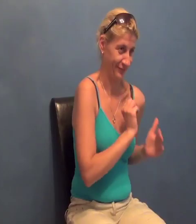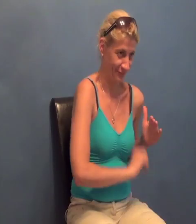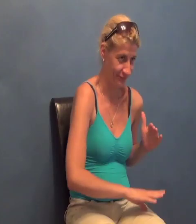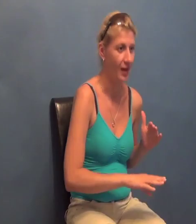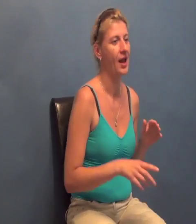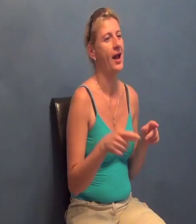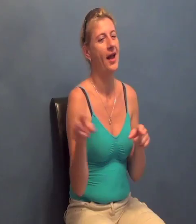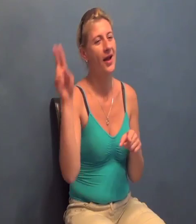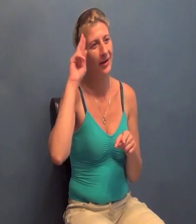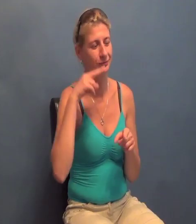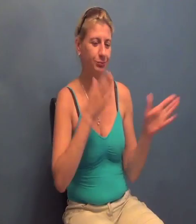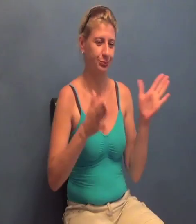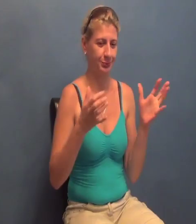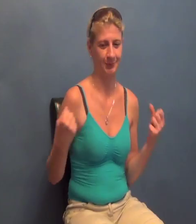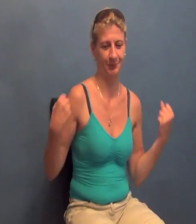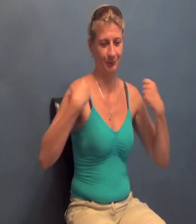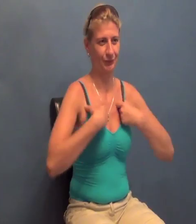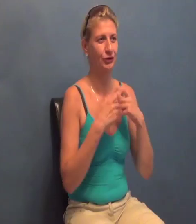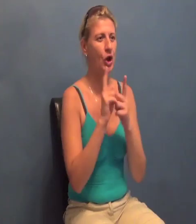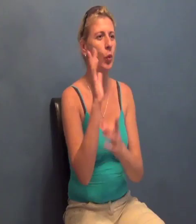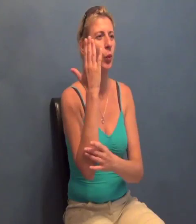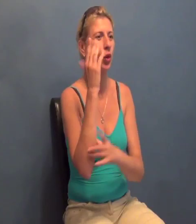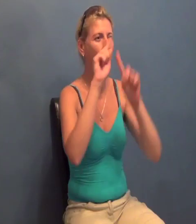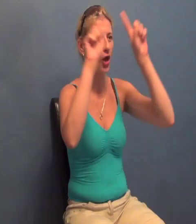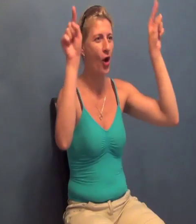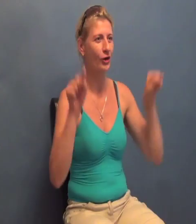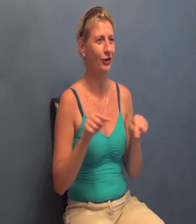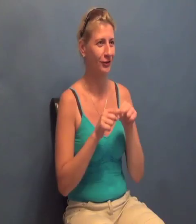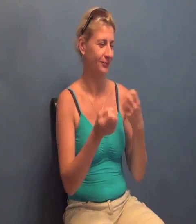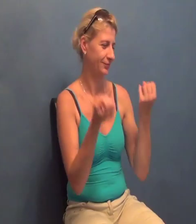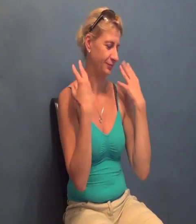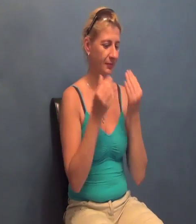A ojciec przygotowuje się, zakłada na plecy uprząż z szybami.